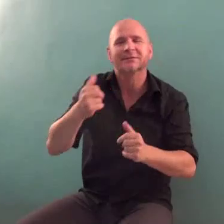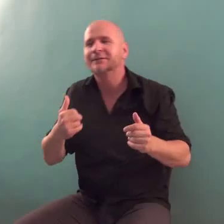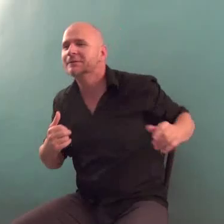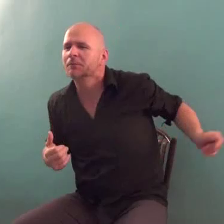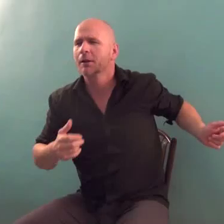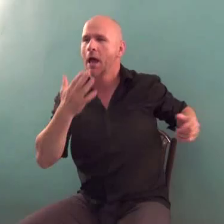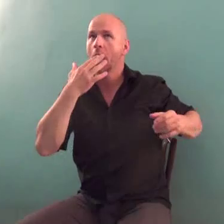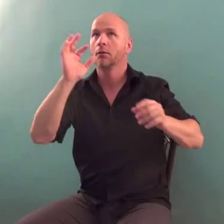Wyciąga rękę do tyłu...